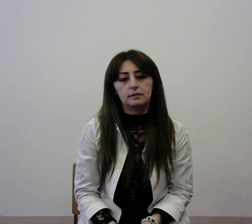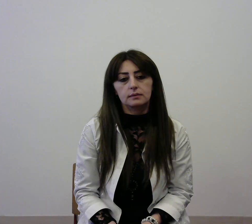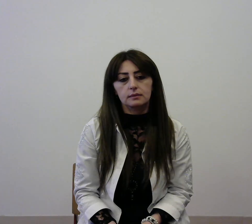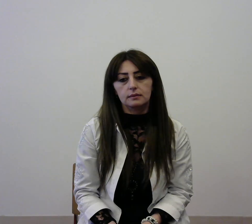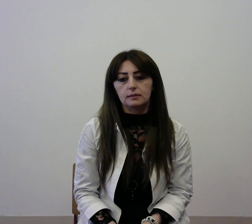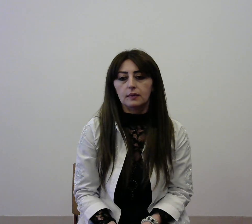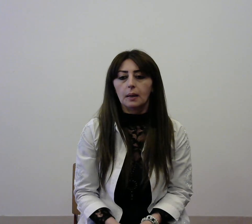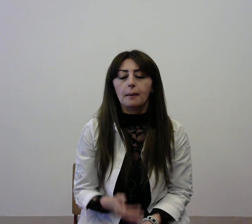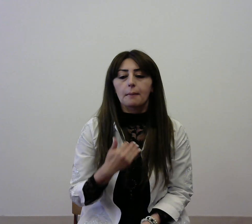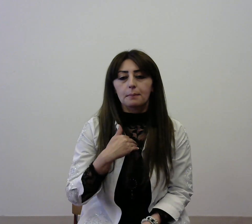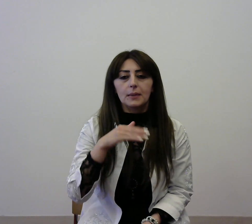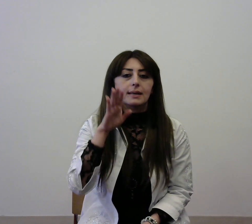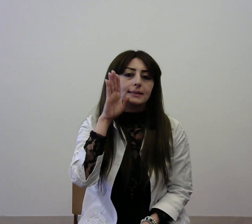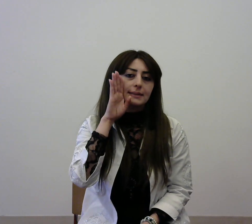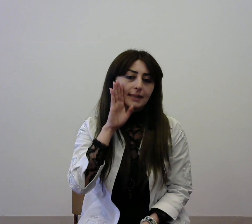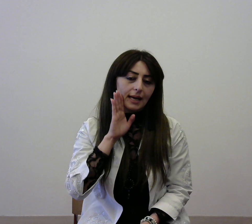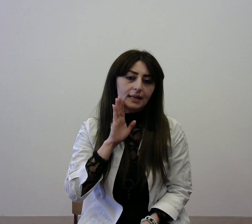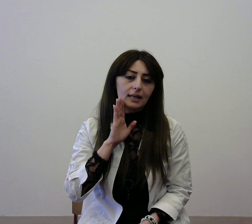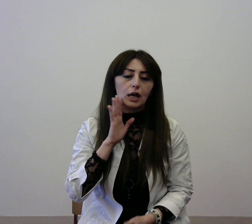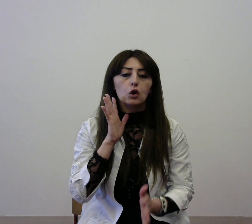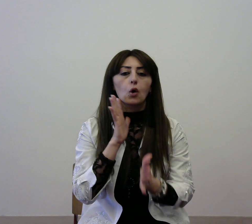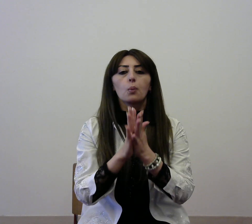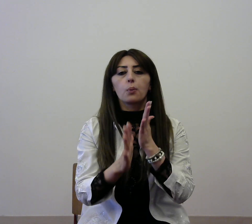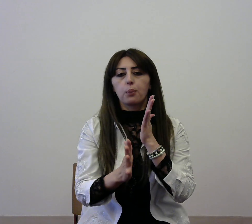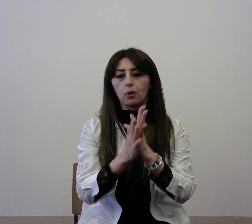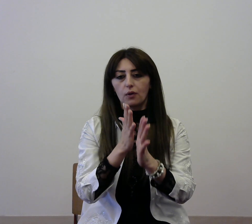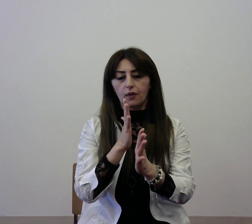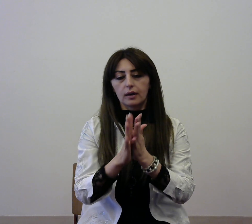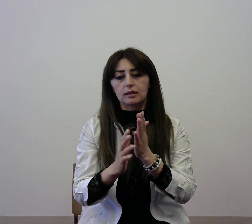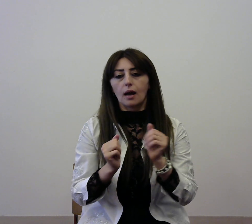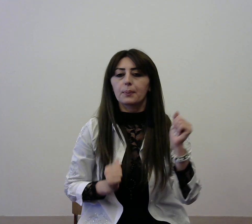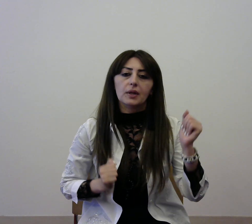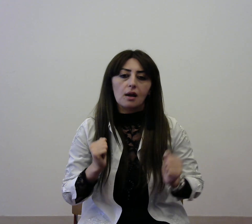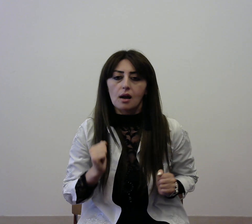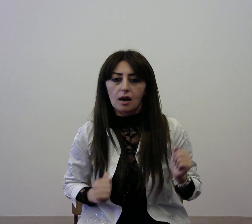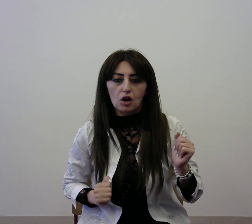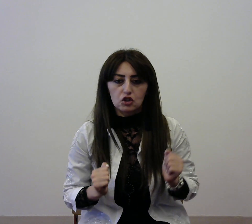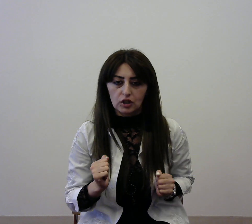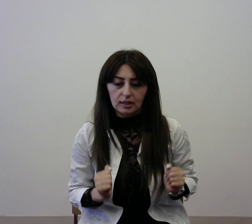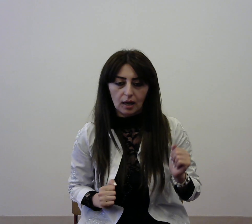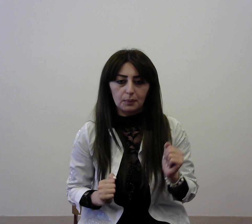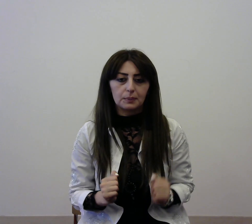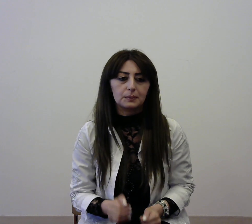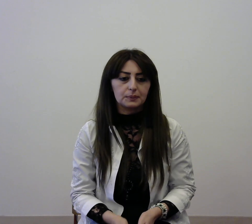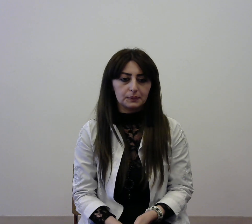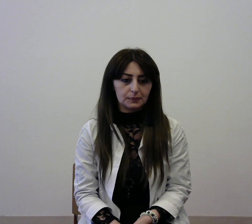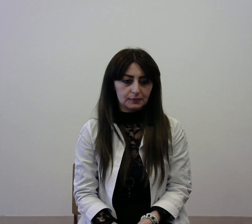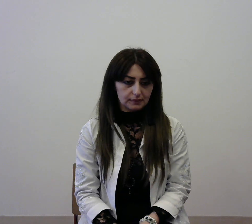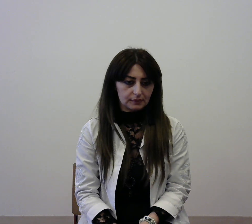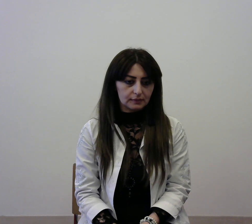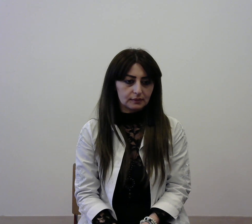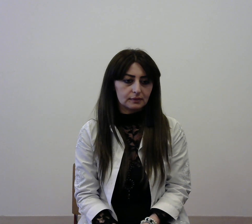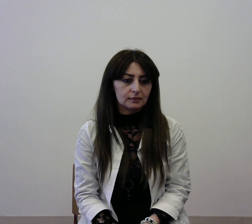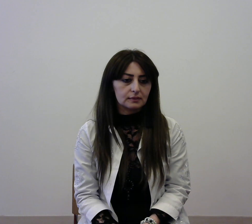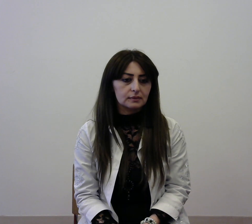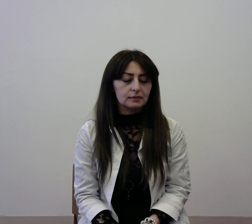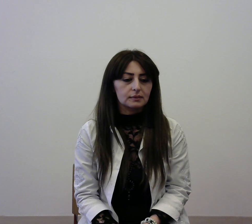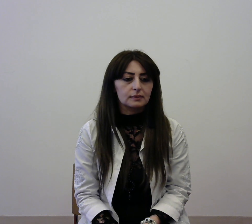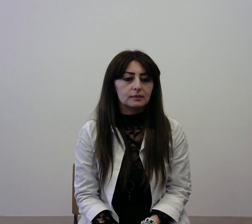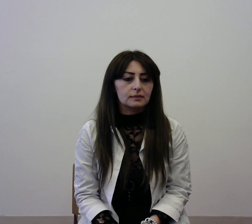Mən səhərlər bulvarda qaçıram